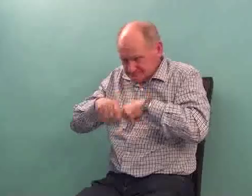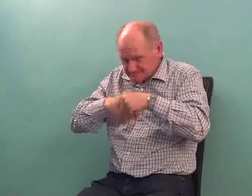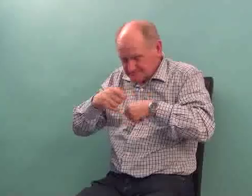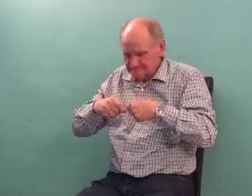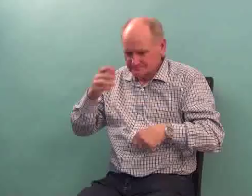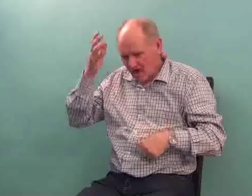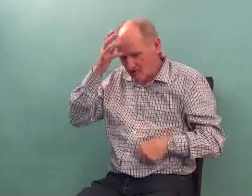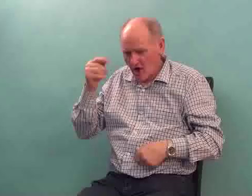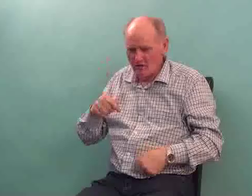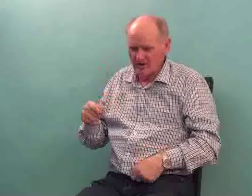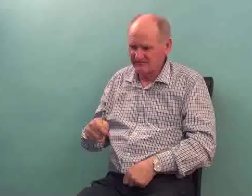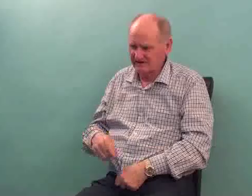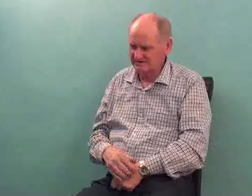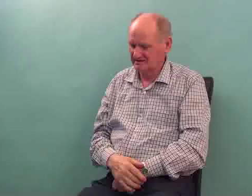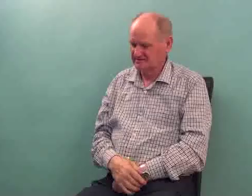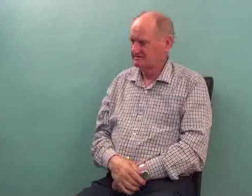Kask jest obowiązkowy przy jeździe na rowerze.